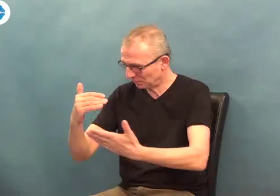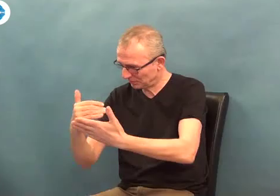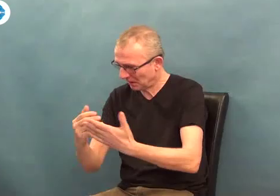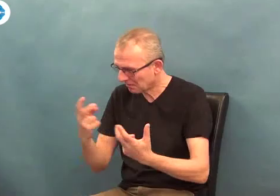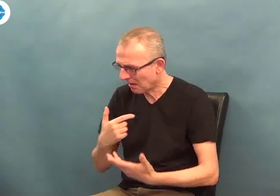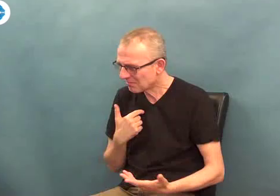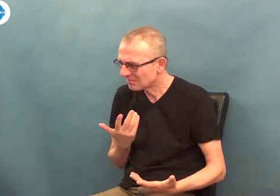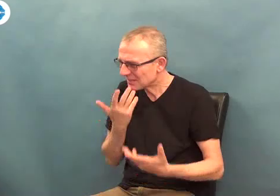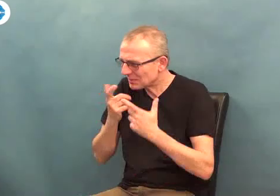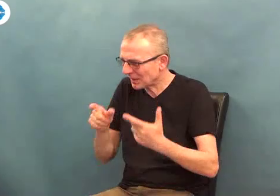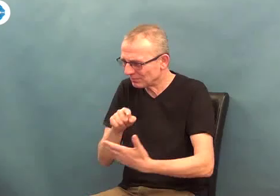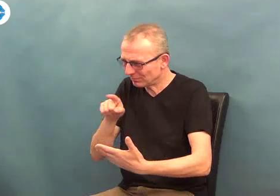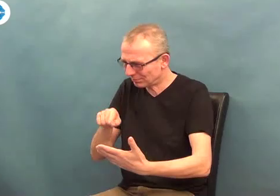Ja nie mam czasu w ciągu tygodnia.